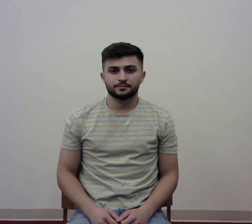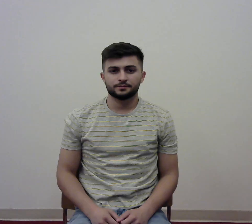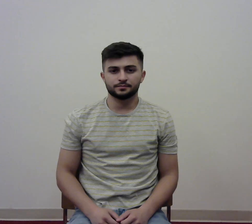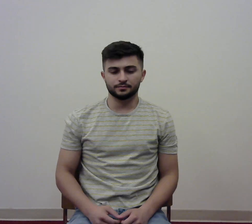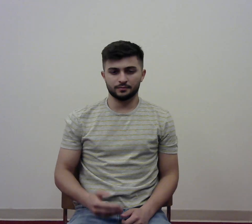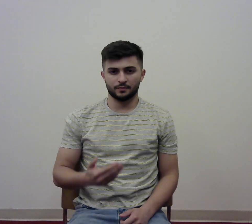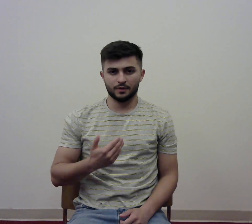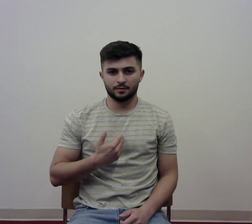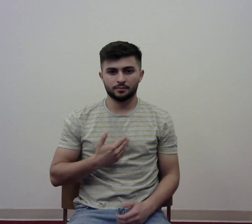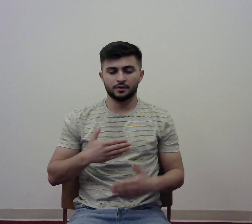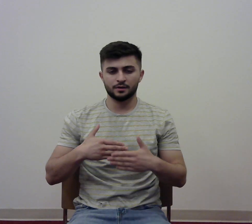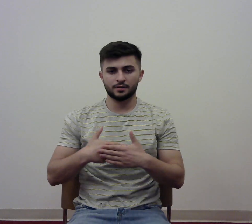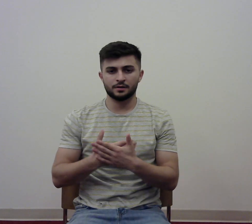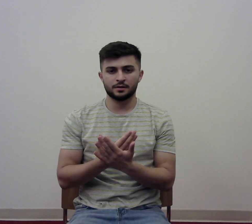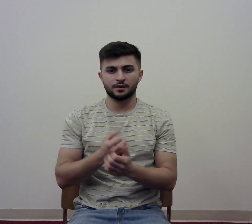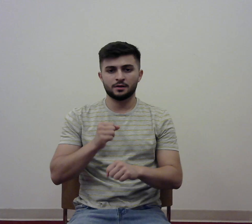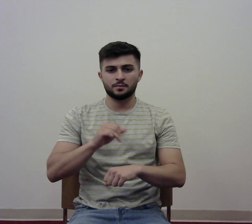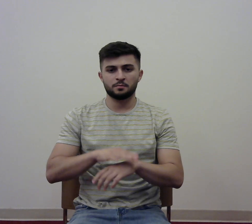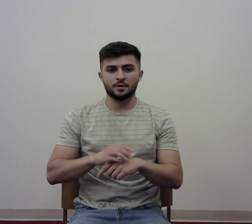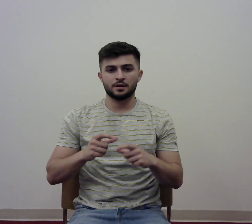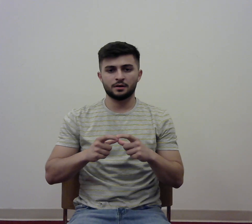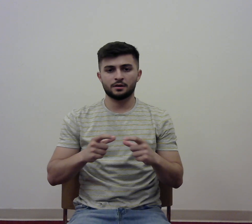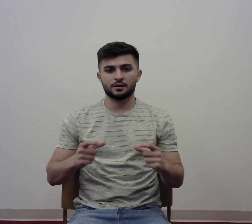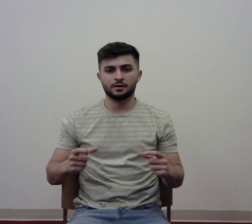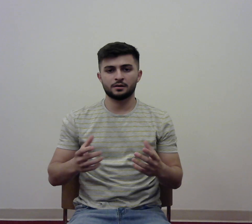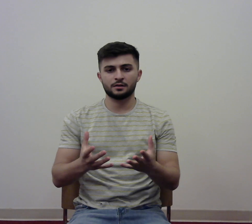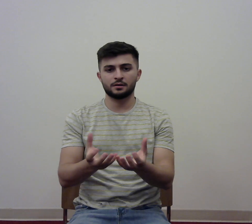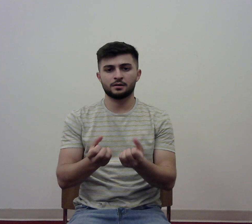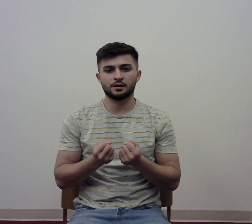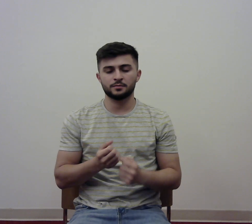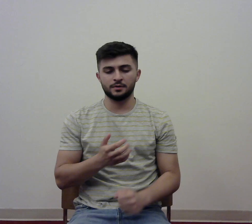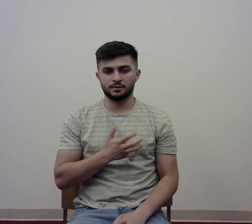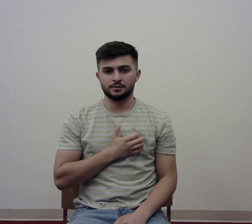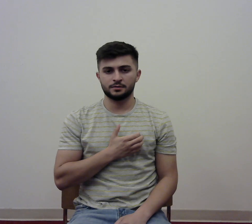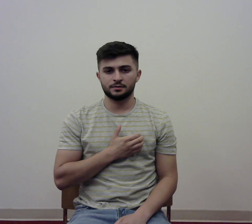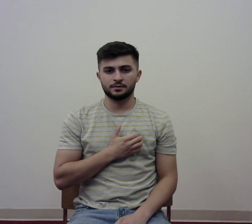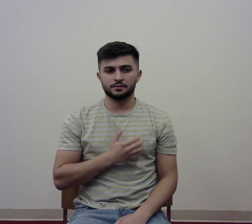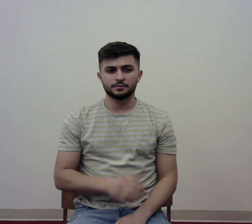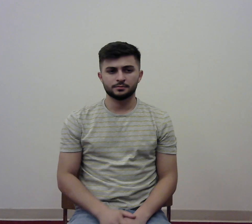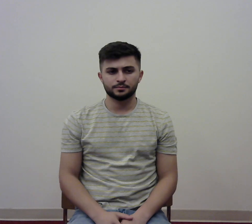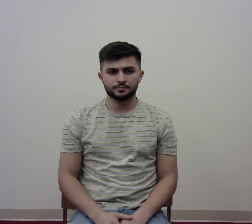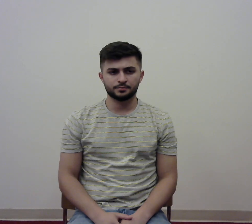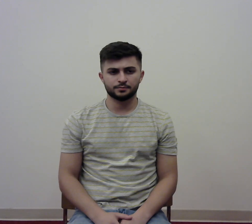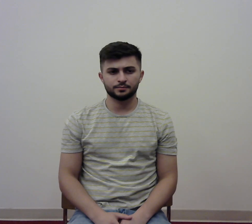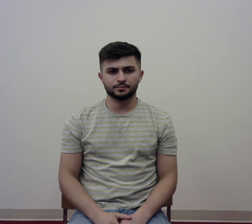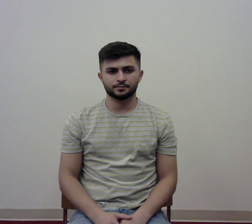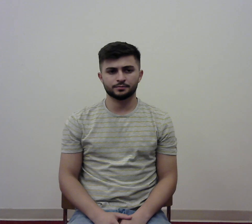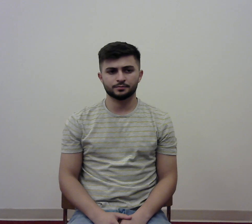Mən yeni bank kartı götürmək istəyirəm